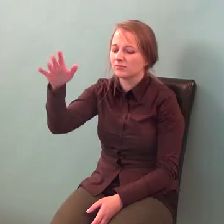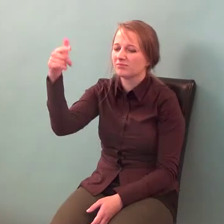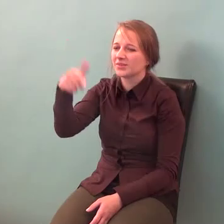Musi.